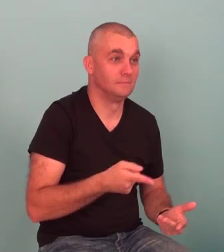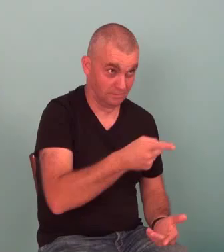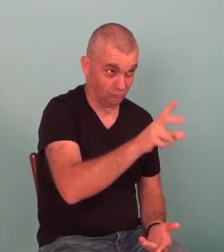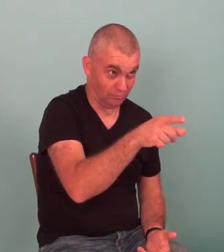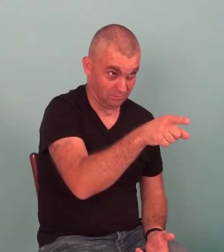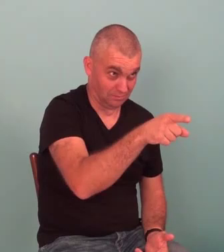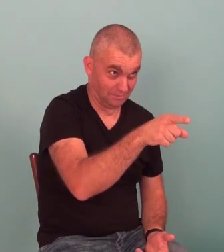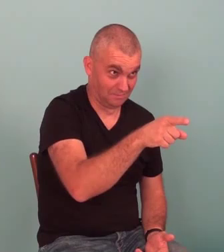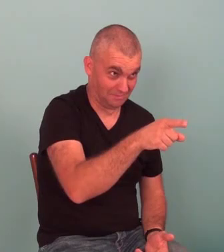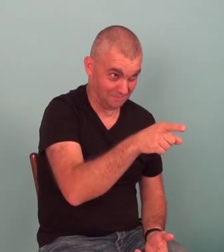Ty? Kto, ty?